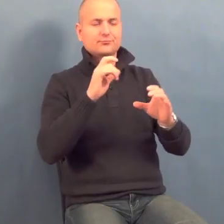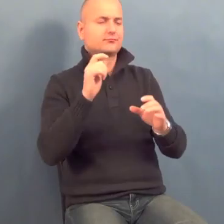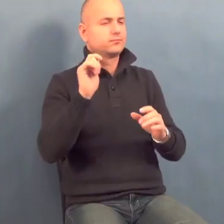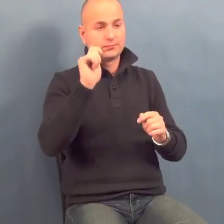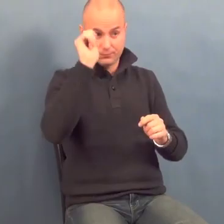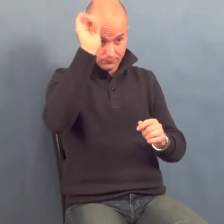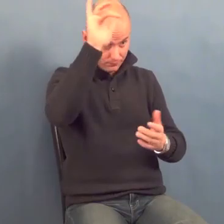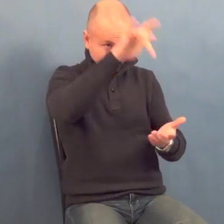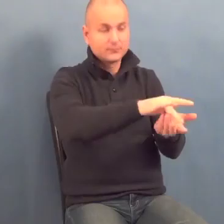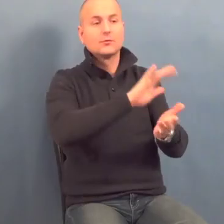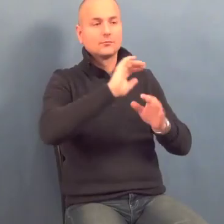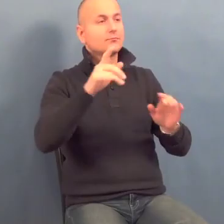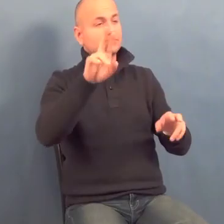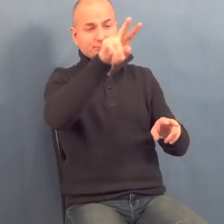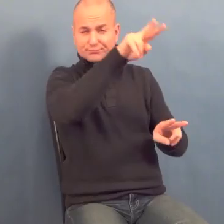Docierają na miejsce, zwiedzają.